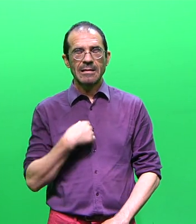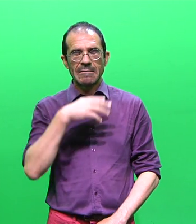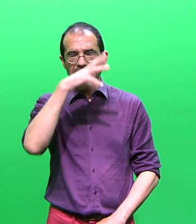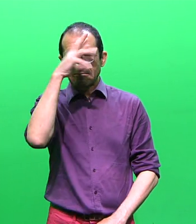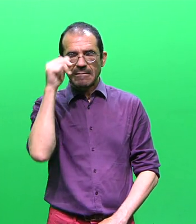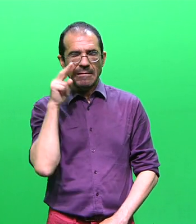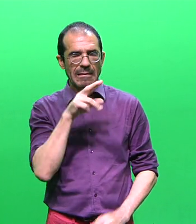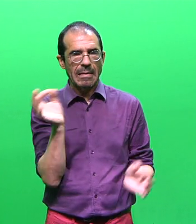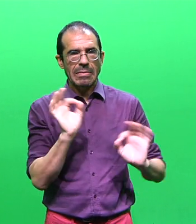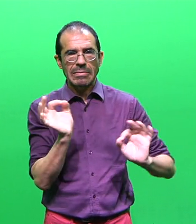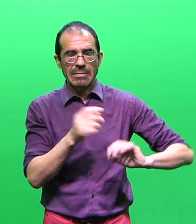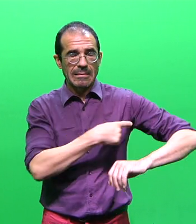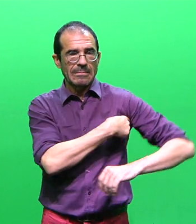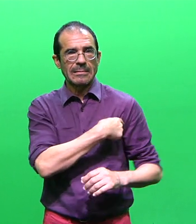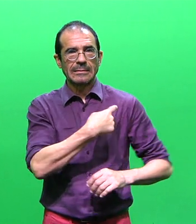Me n'he oblidat, no m'he pres la temperatura.